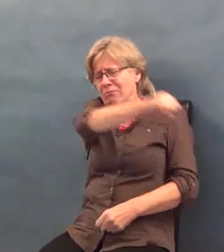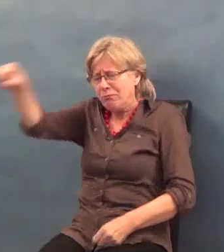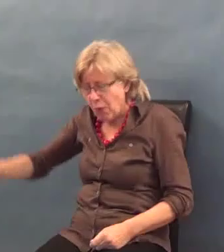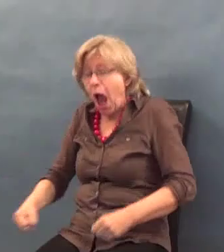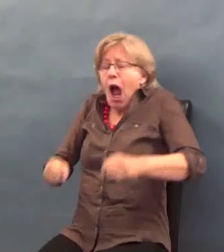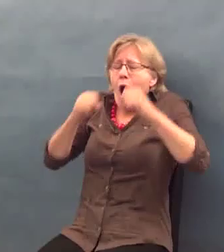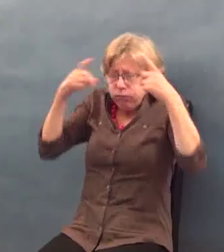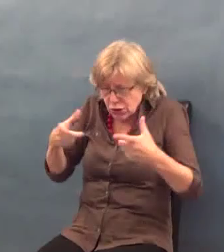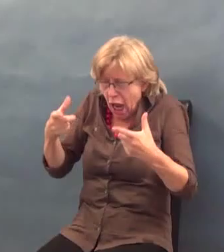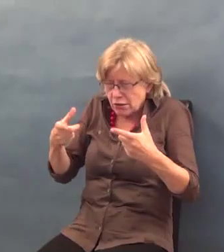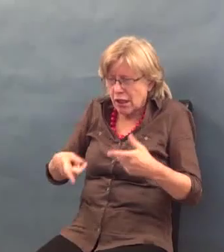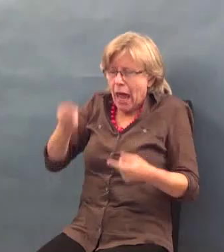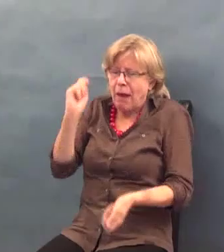Otwiera drzwi i jest w szoku.